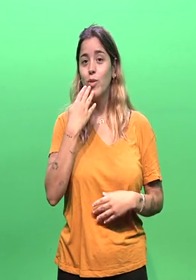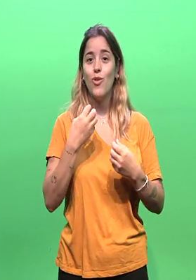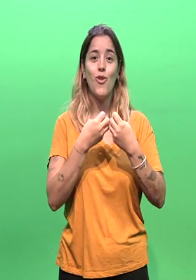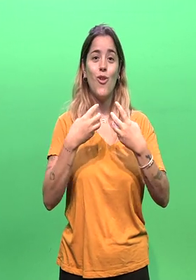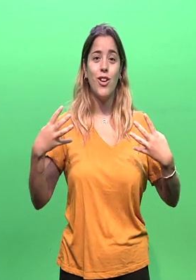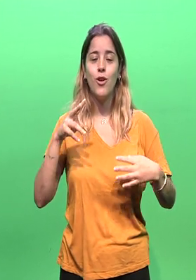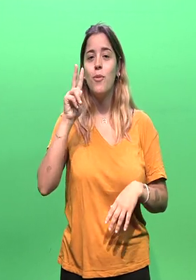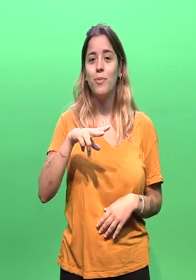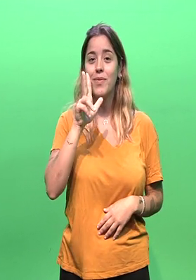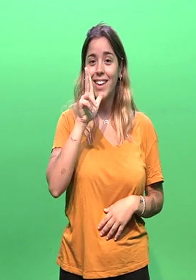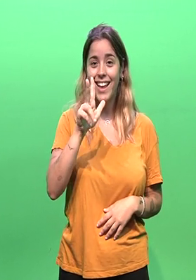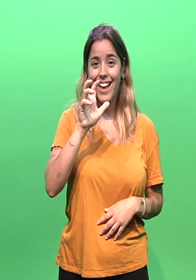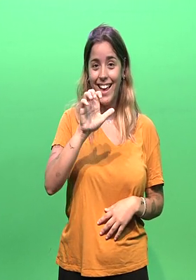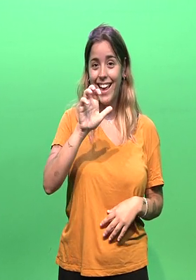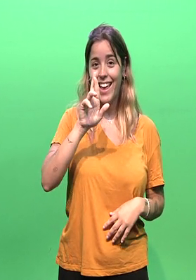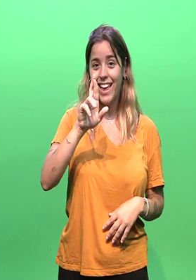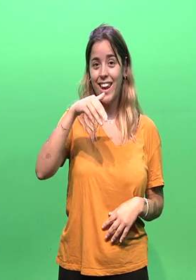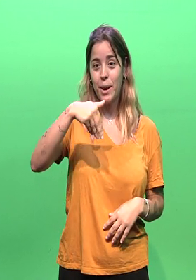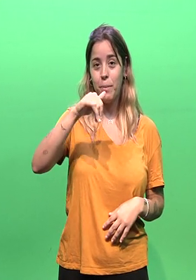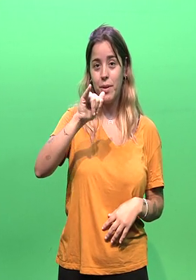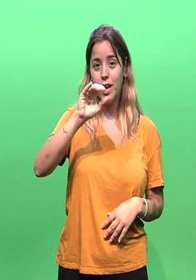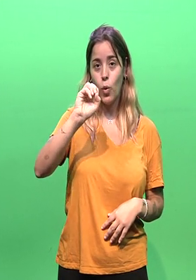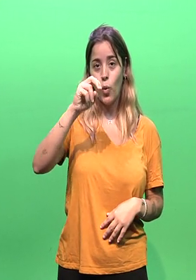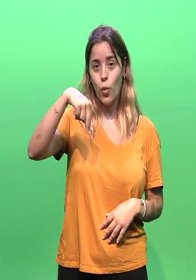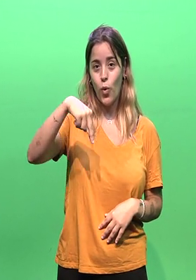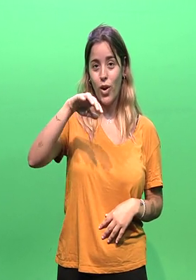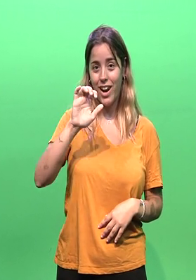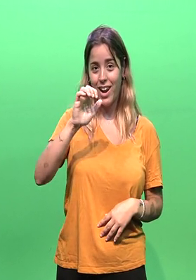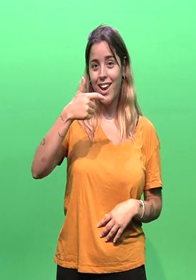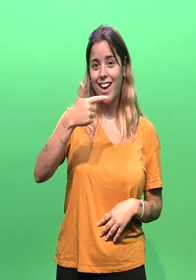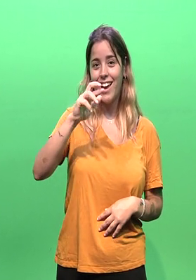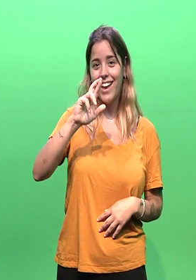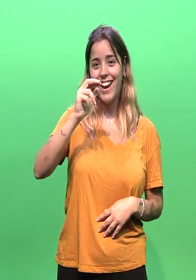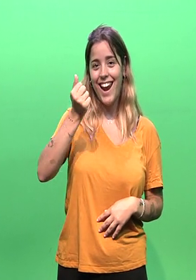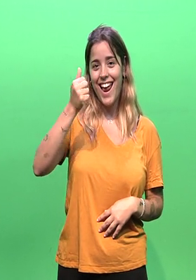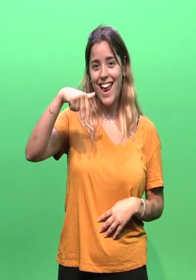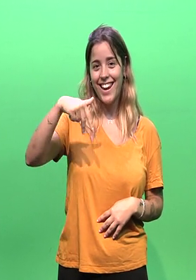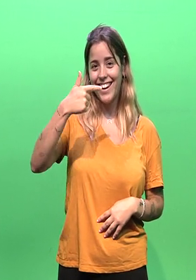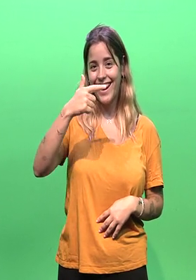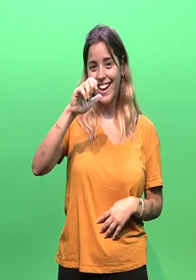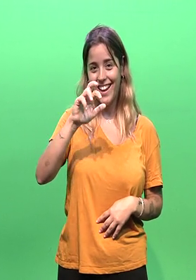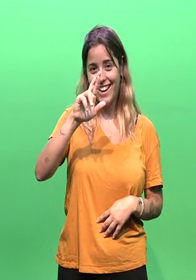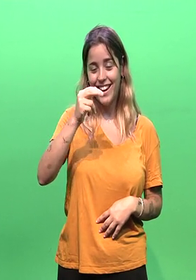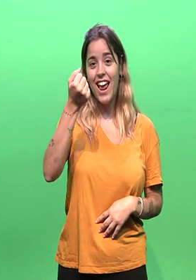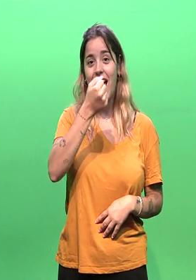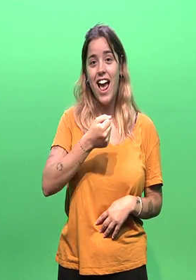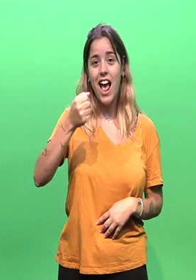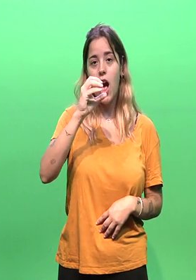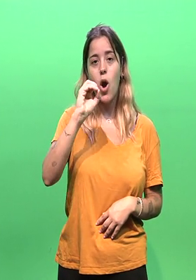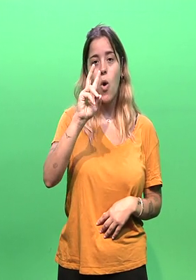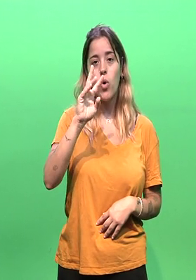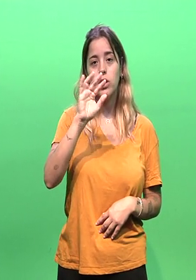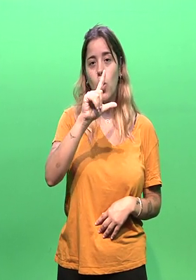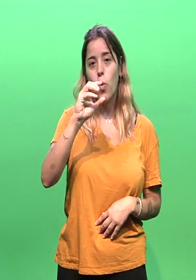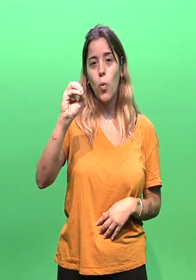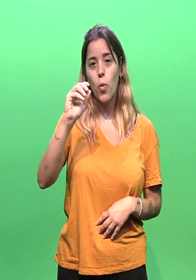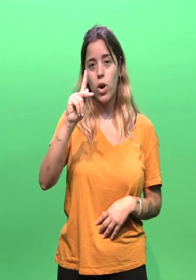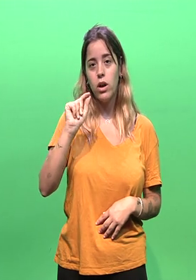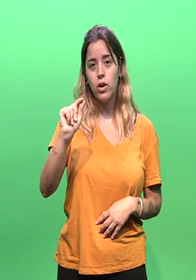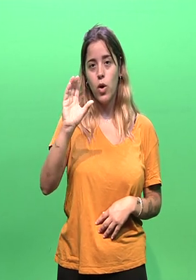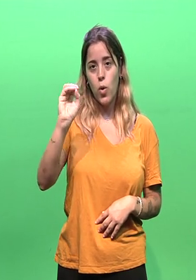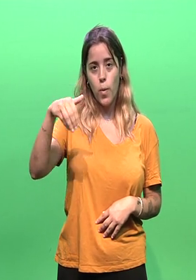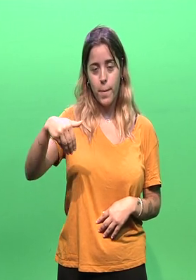El meu correu electrònic és hermionegranger, arrova outlook punt com.